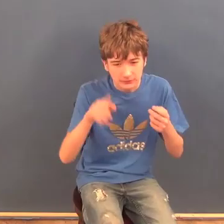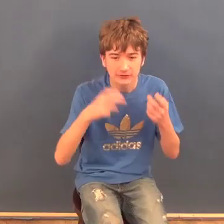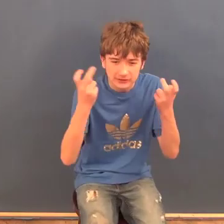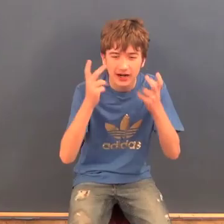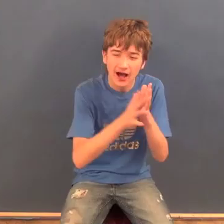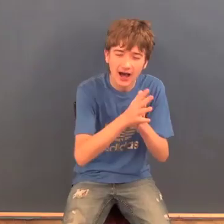Szukają w lesie.